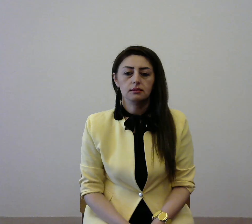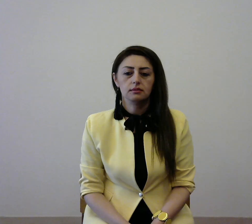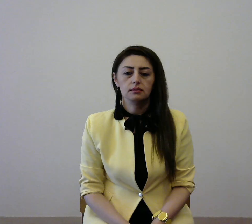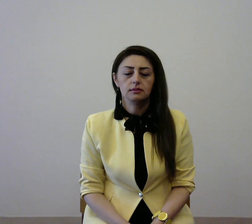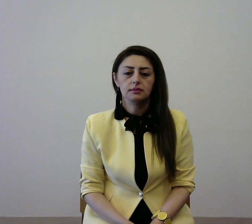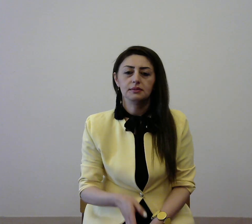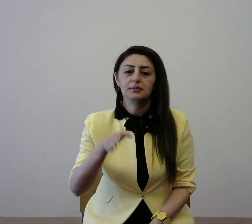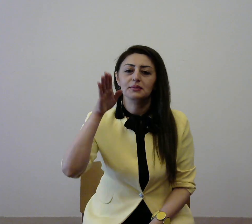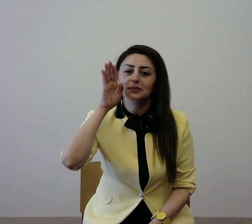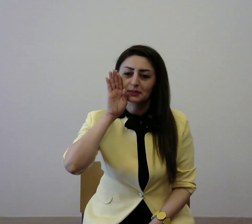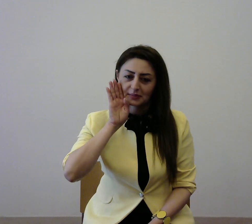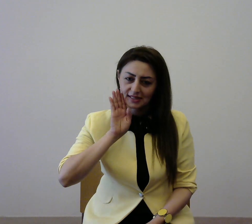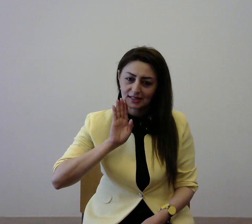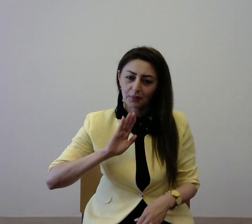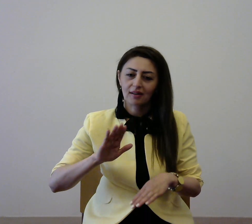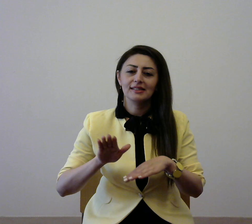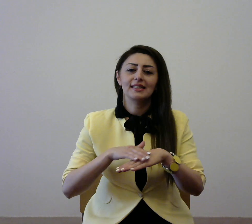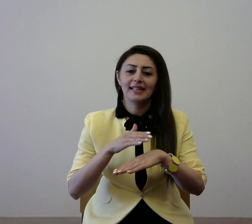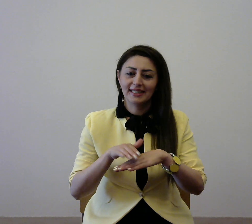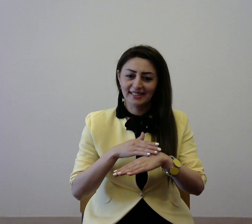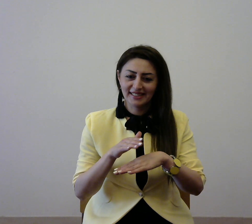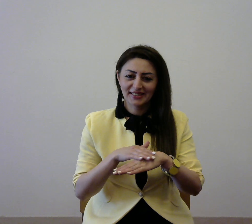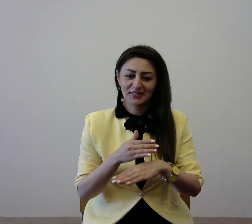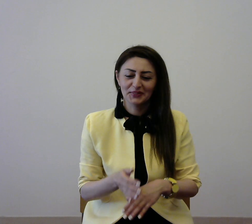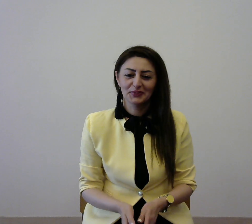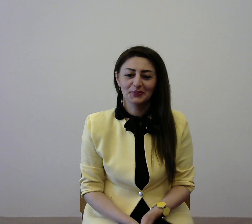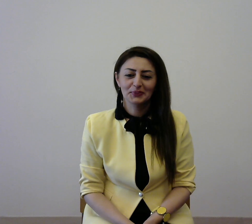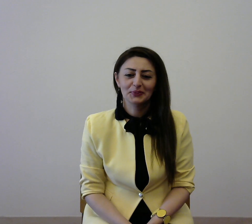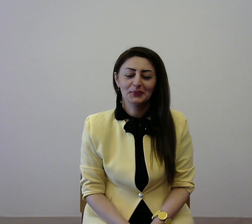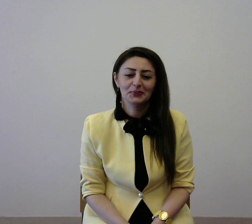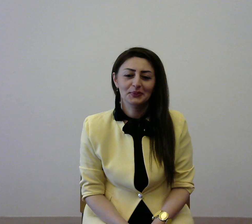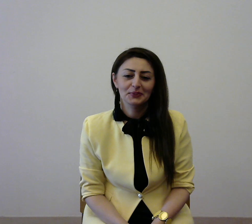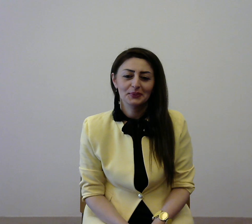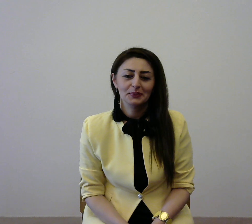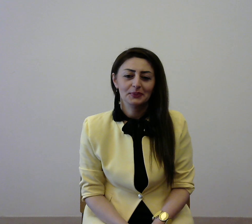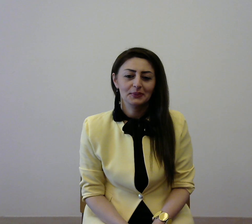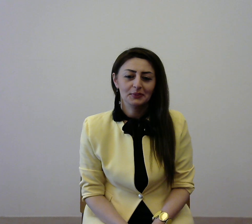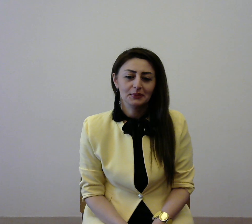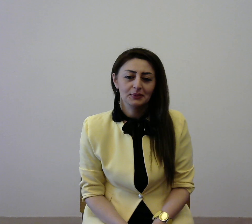Sabahınız xeyir